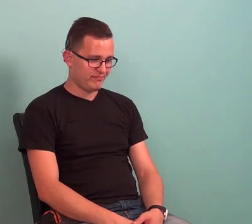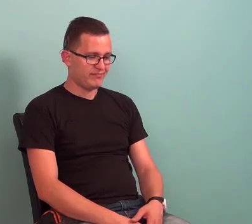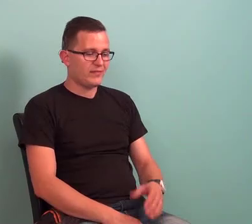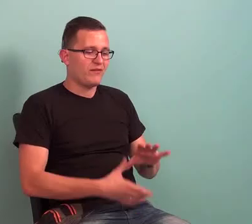W...